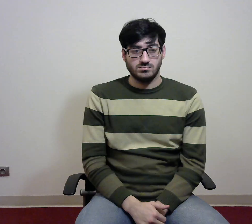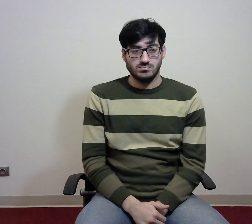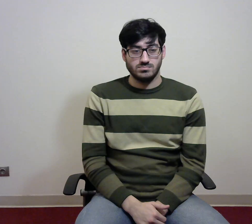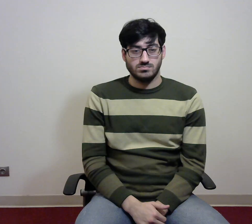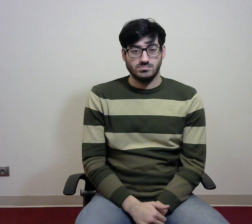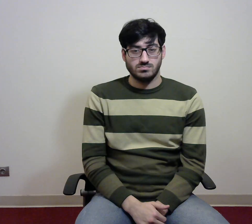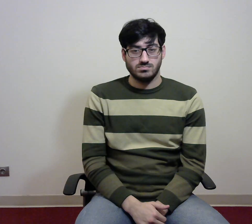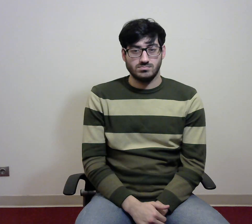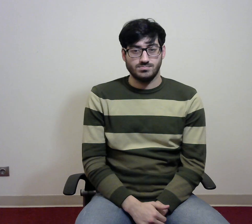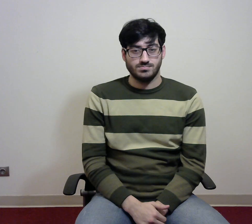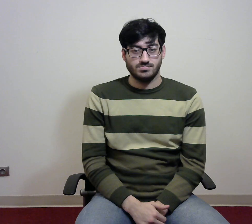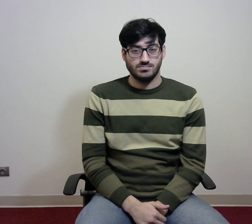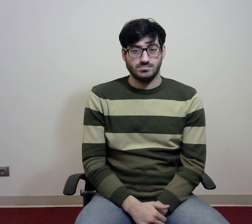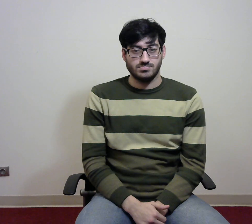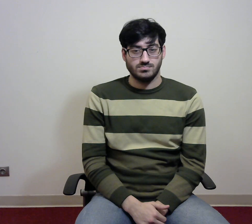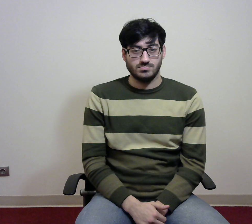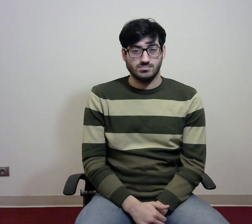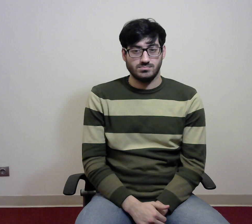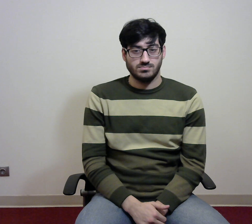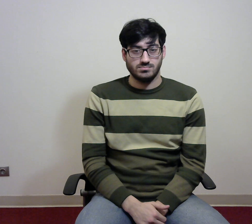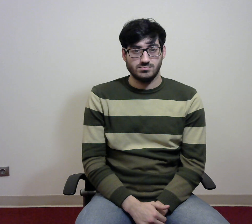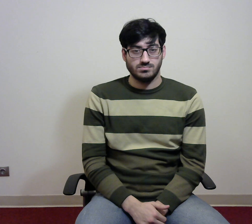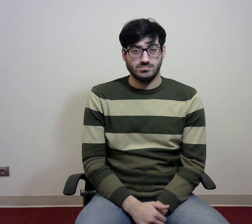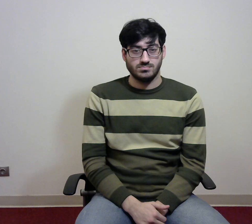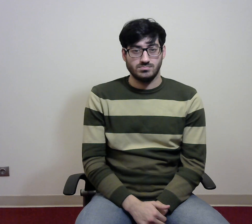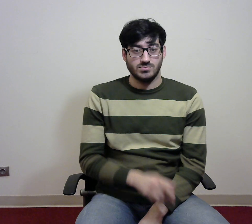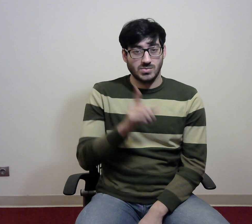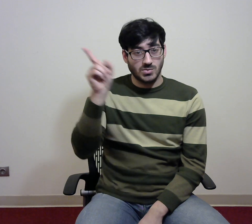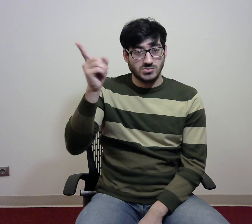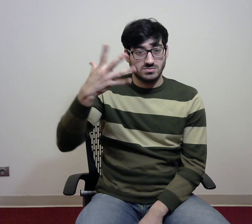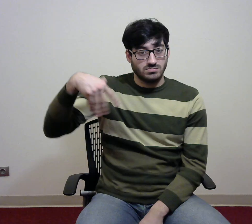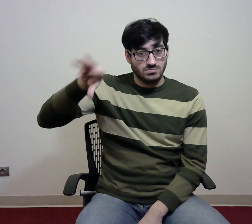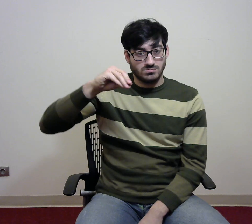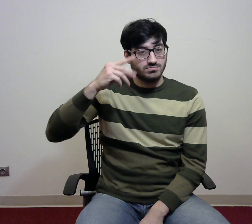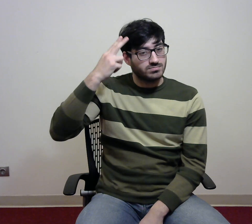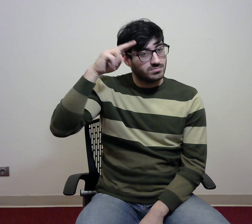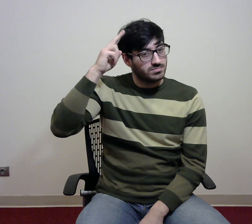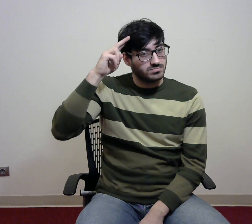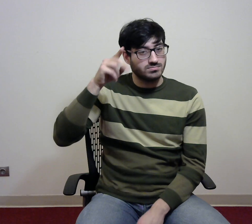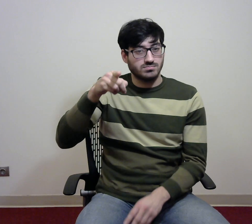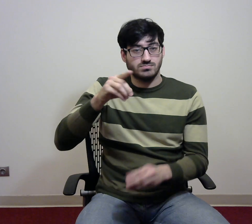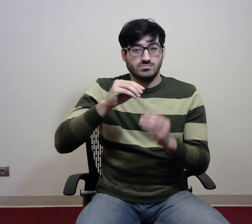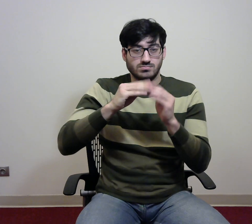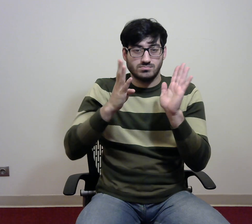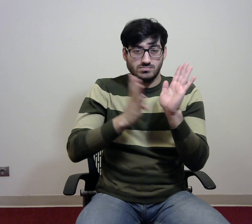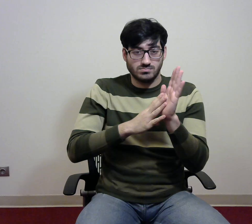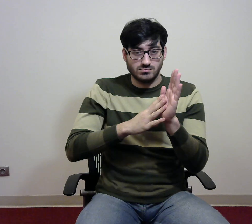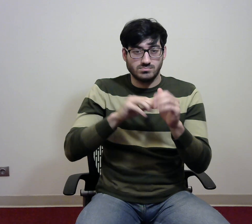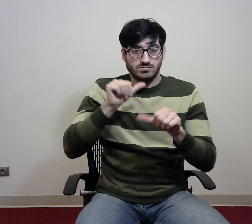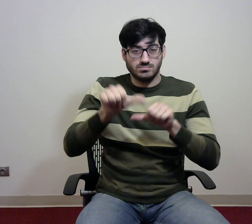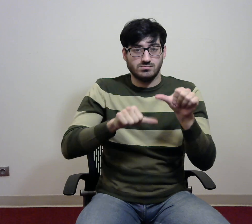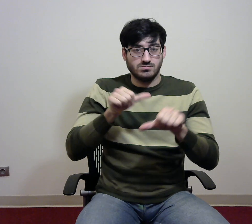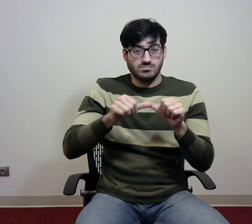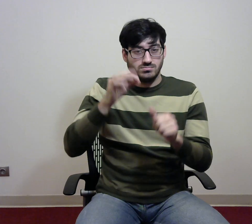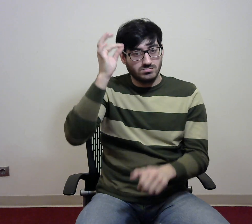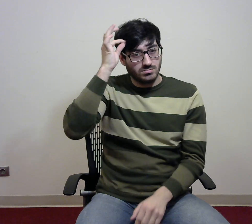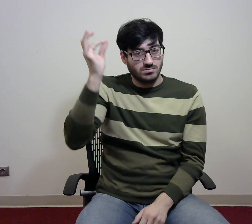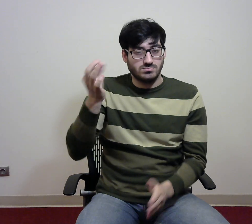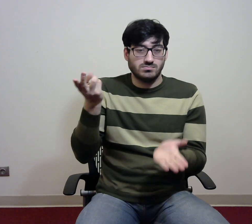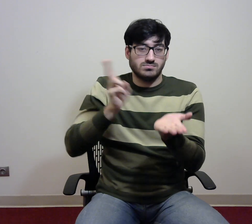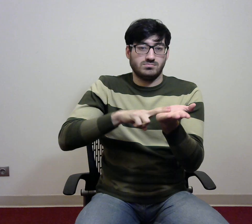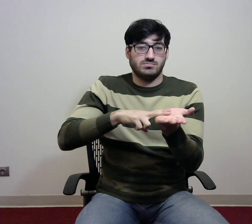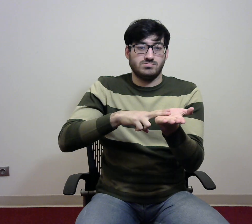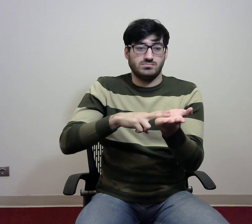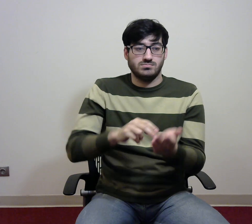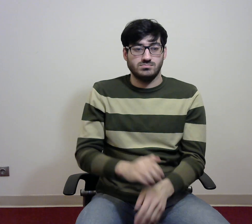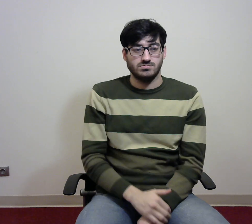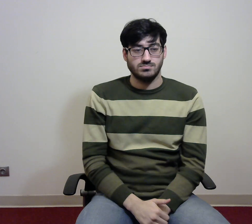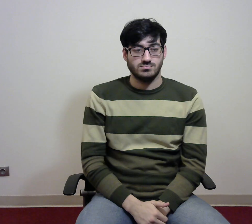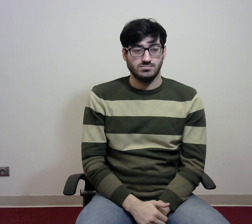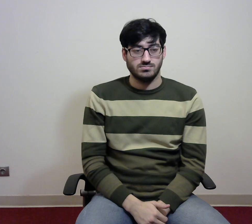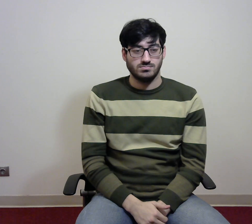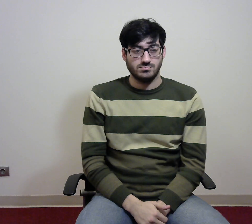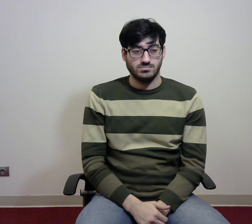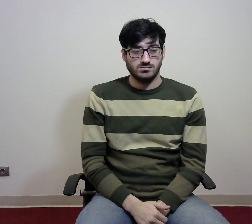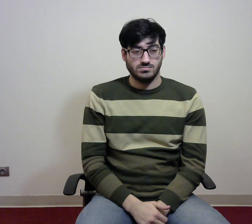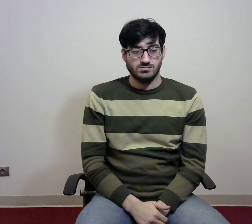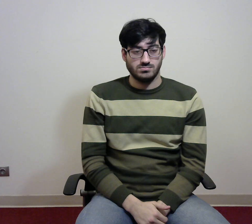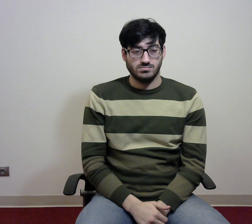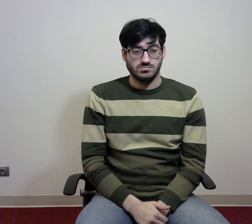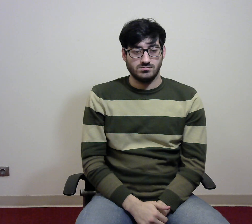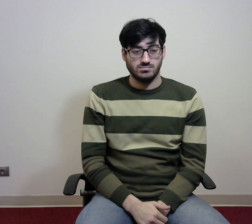Onların əmisi 2019-cu ildə Almaniyaya köçüb